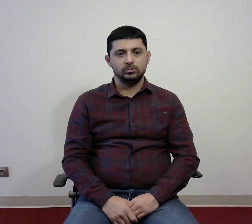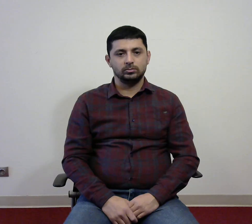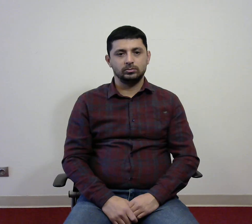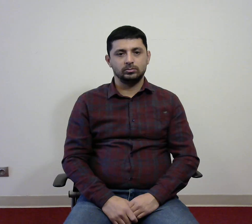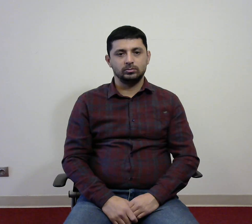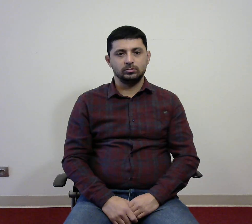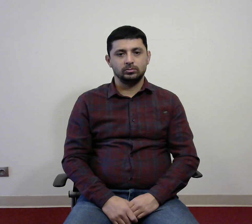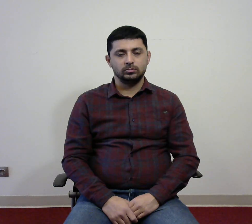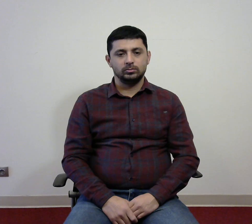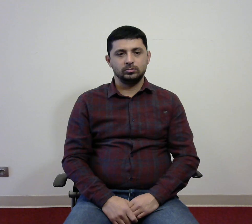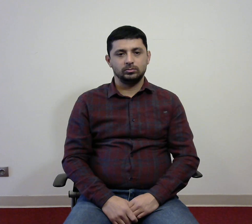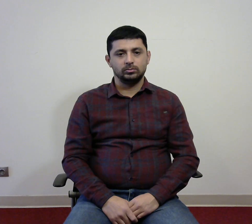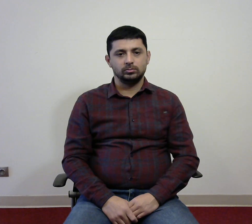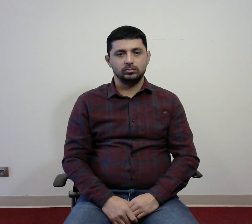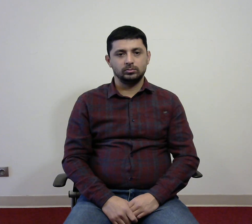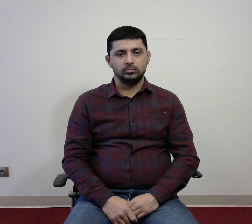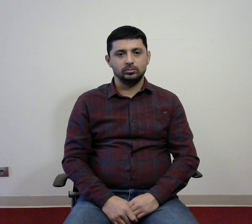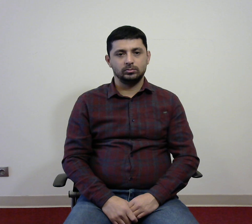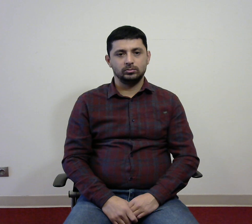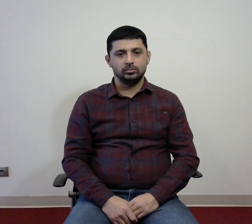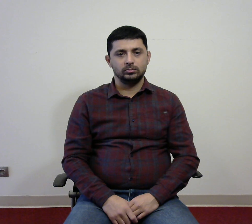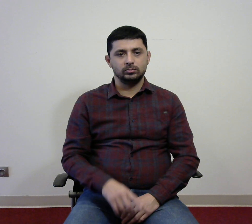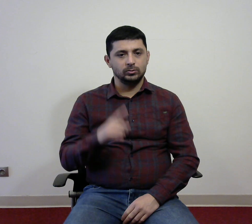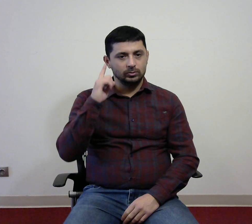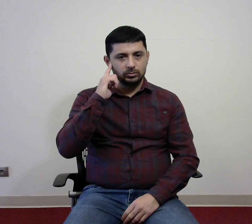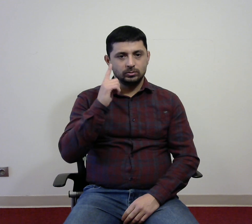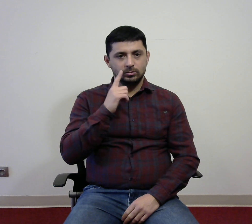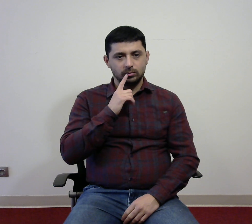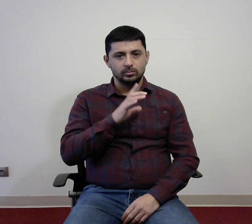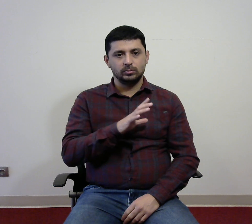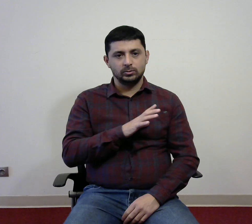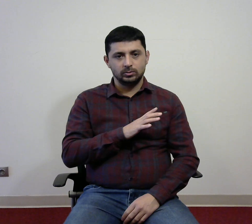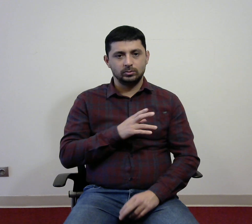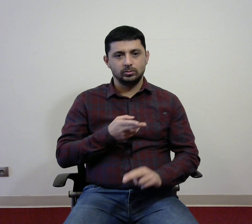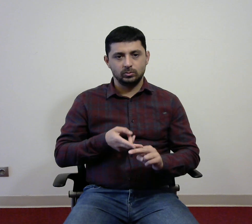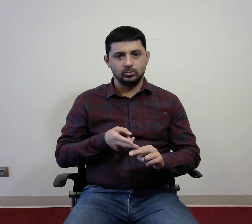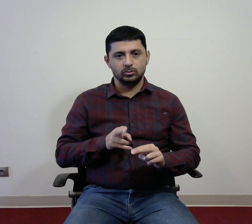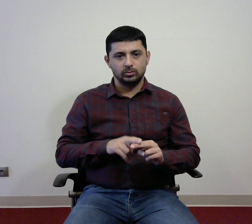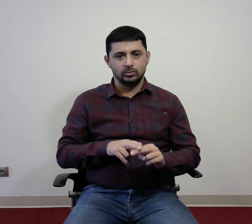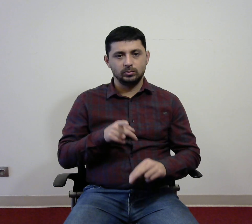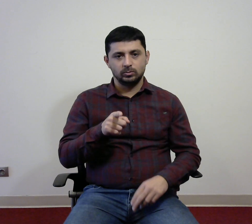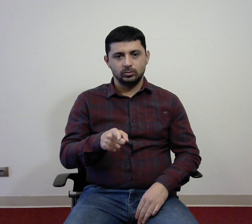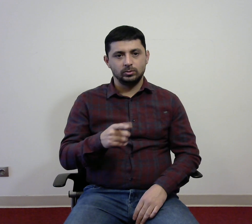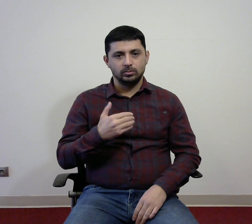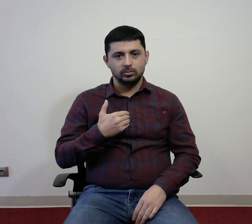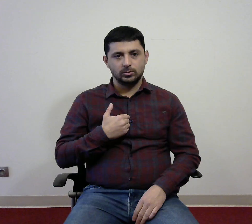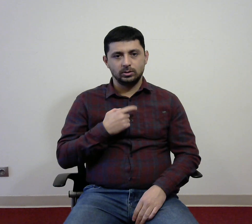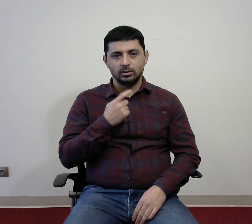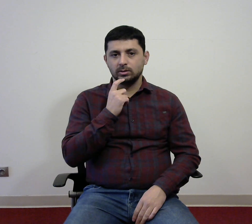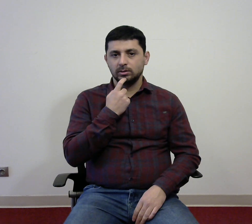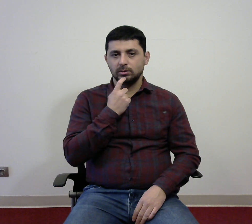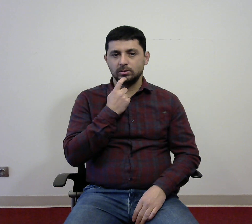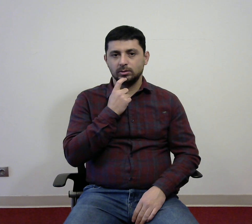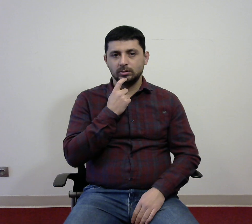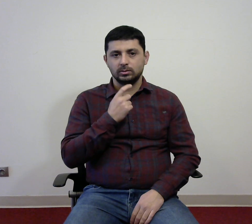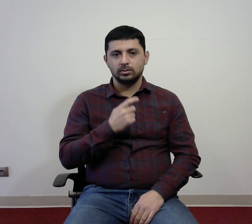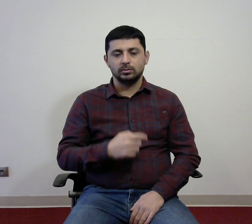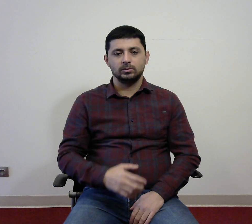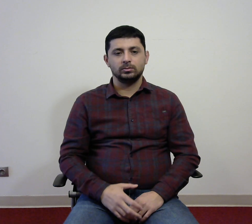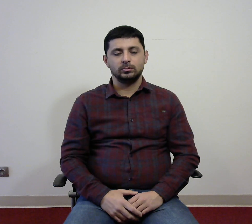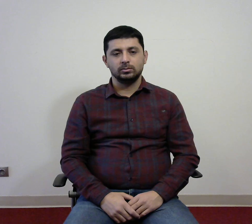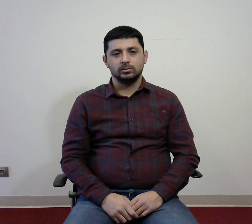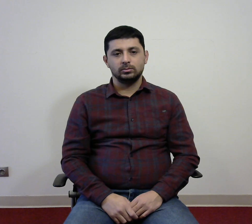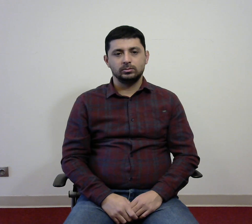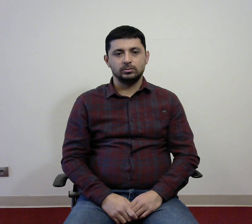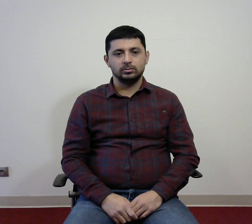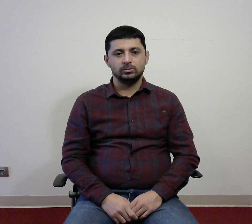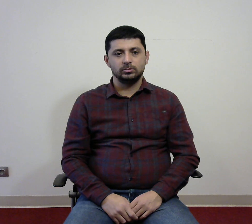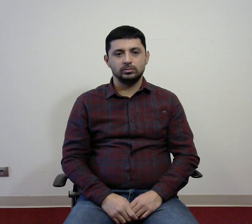Eşitmə məhdudiyyəti olduğuna görə bu mənə çətindir